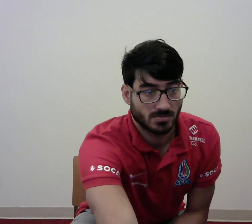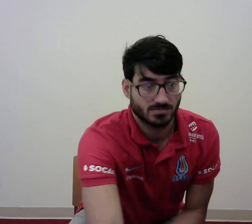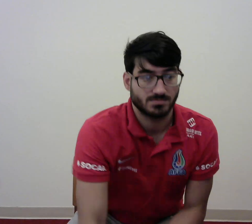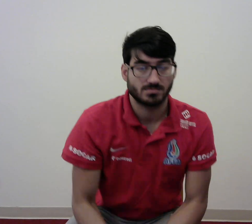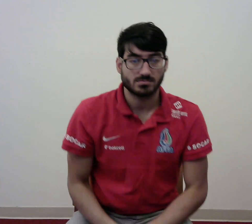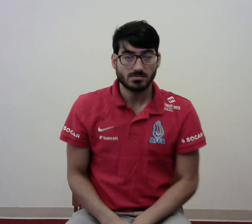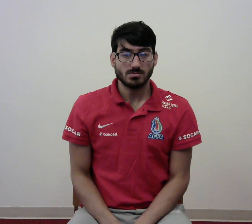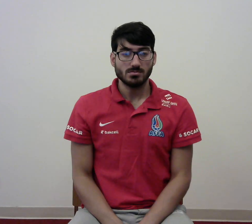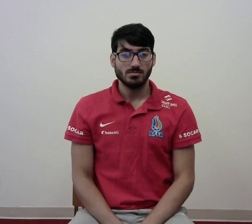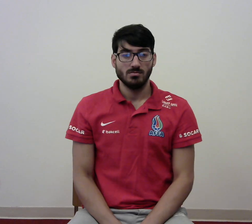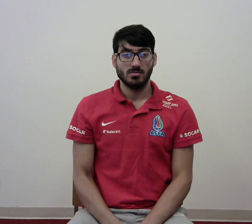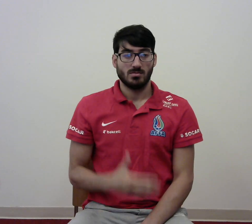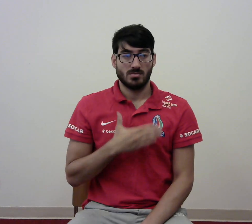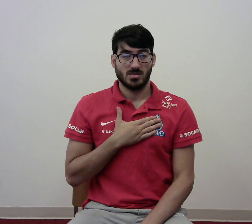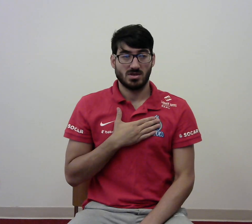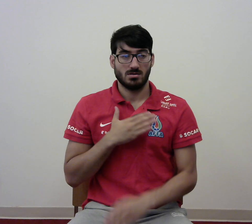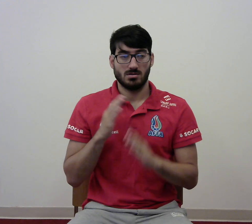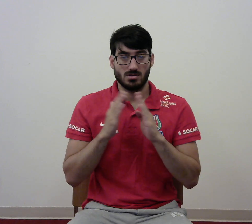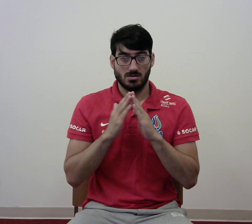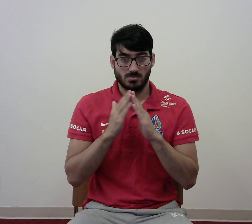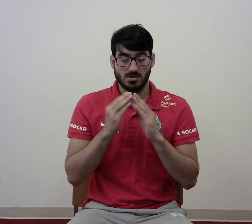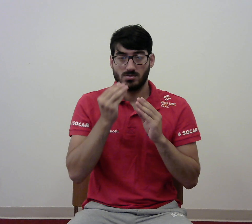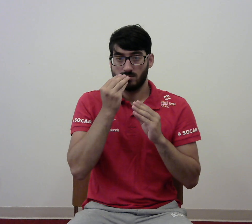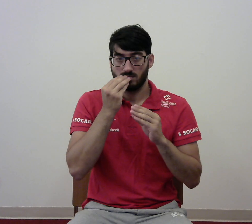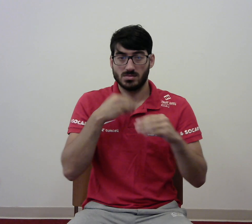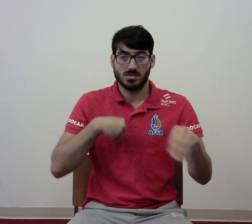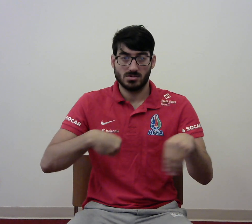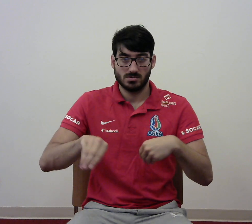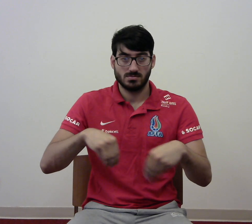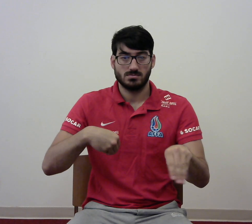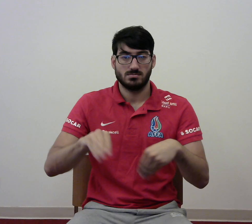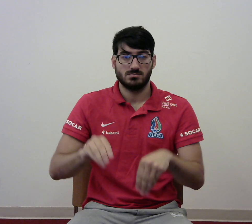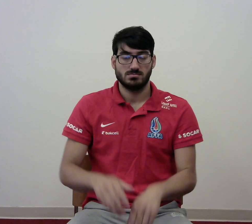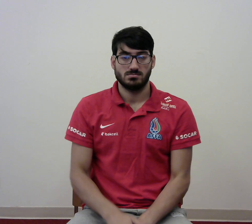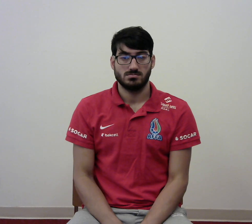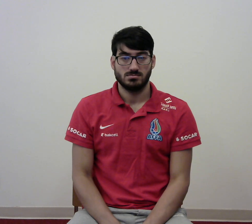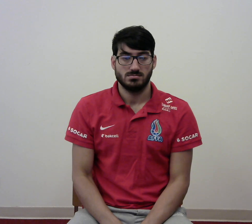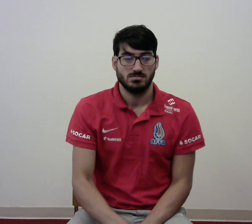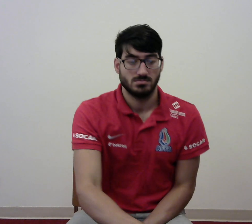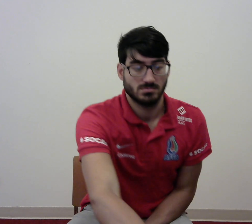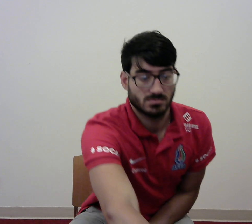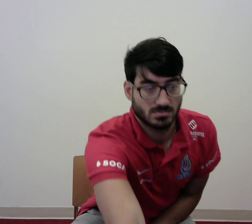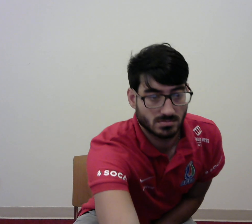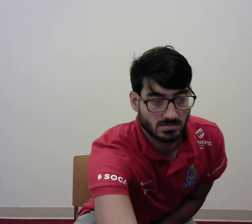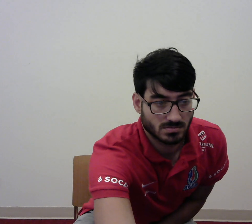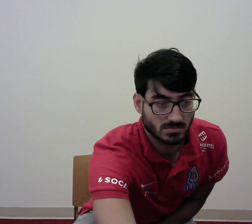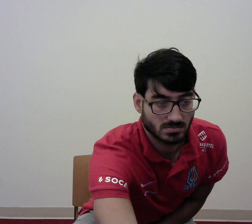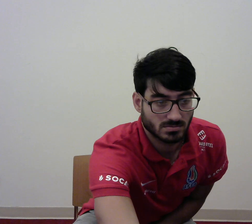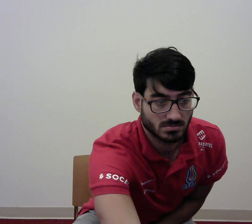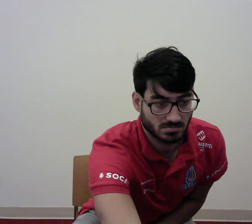Mən evə ərzaq almalıyam